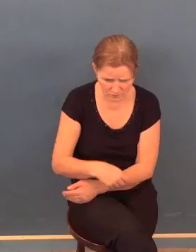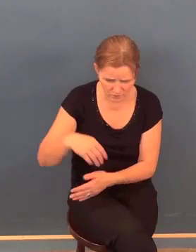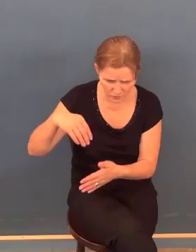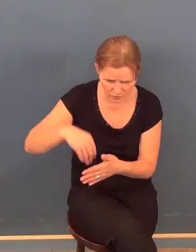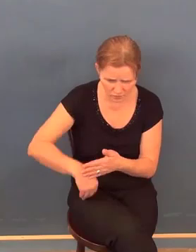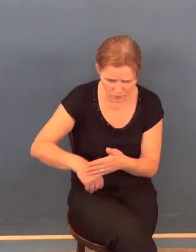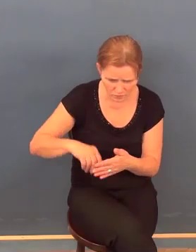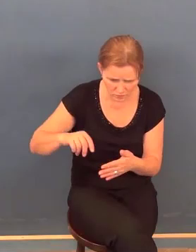Utonięcie.